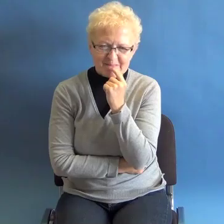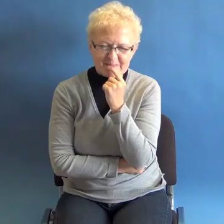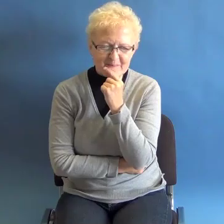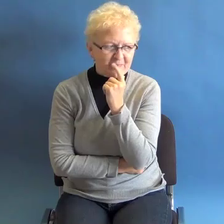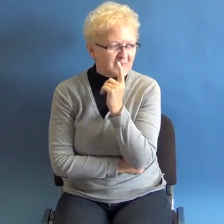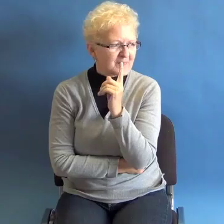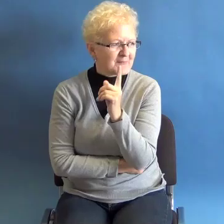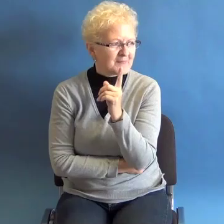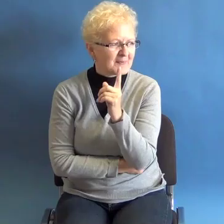Poczekaj.